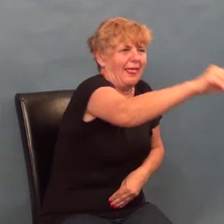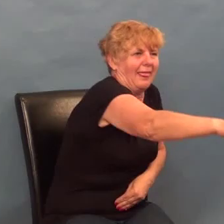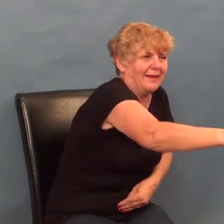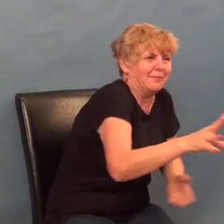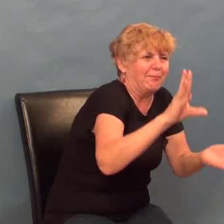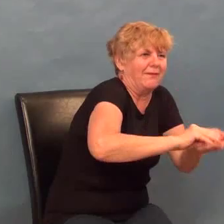Powtarza.